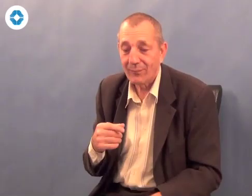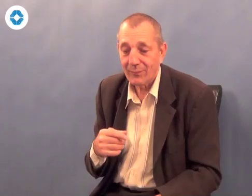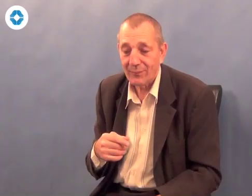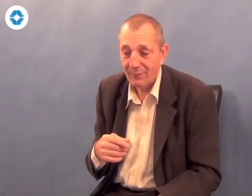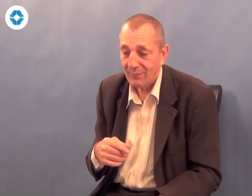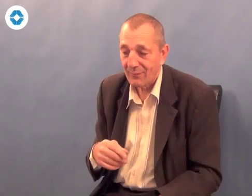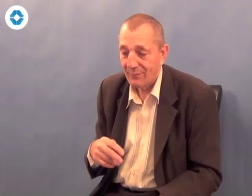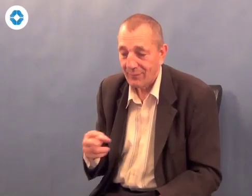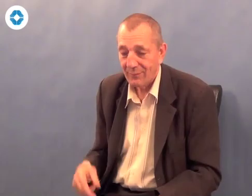Następny.